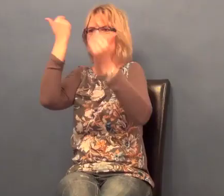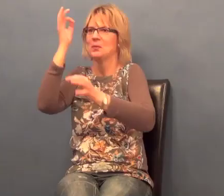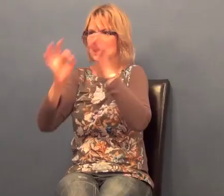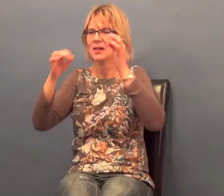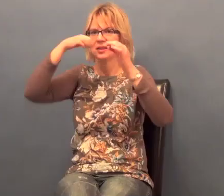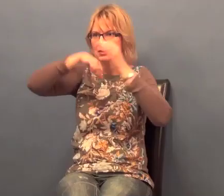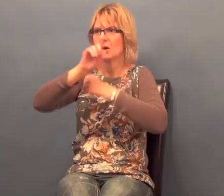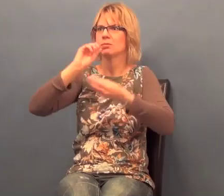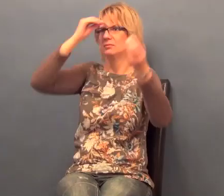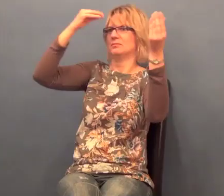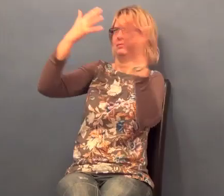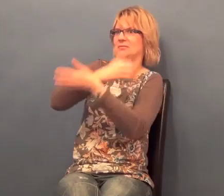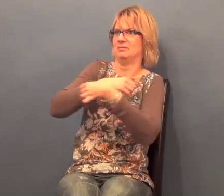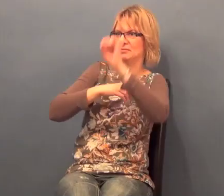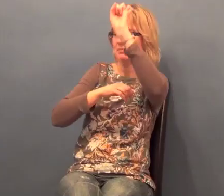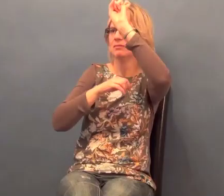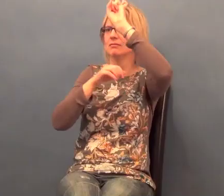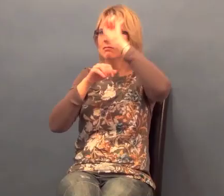Jeleń złapał chłopca na rogi.